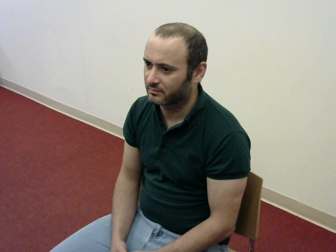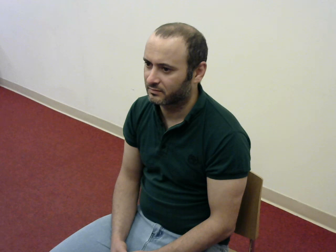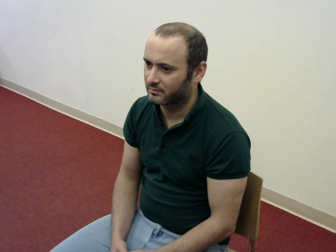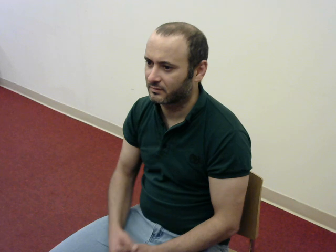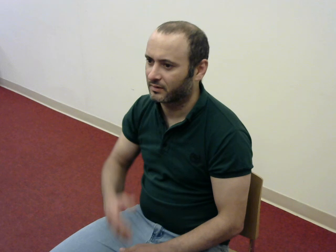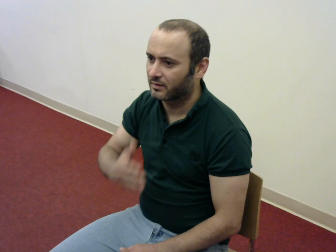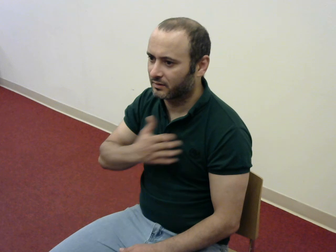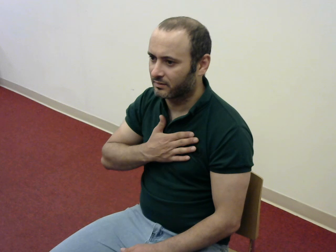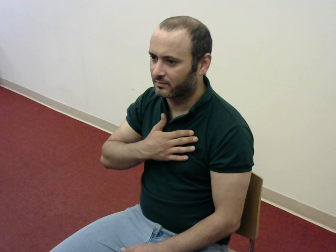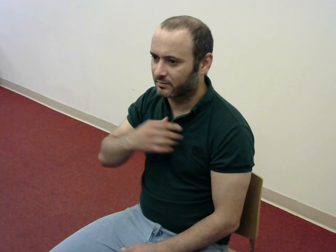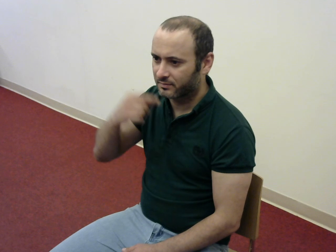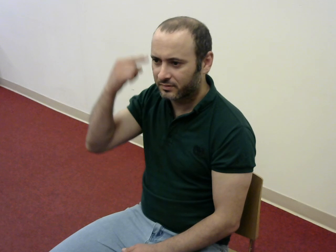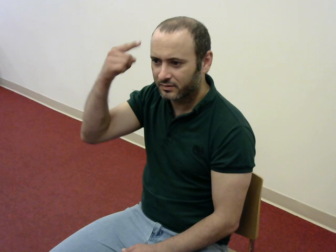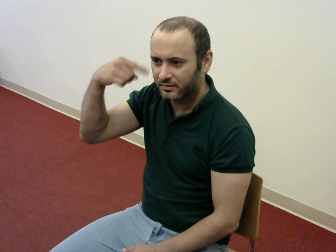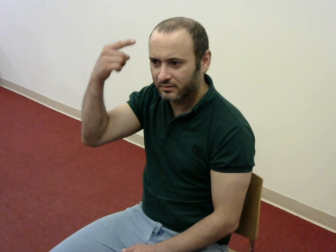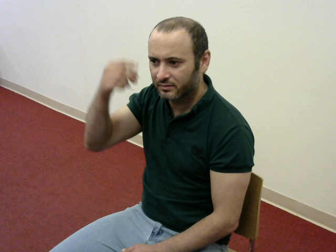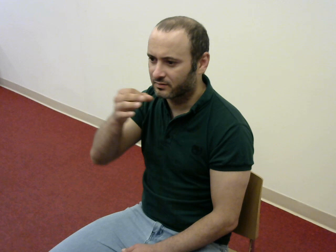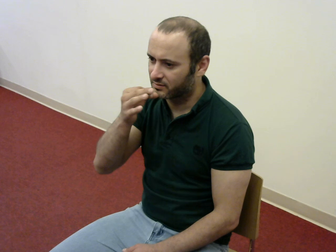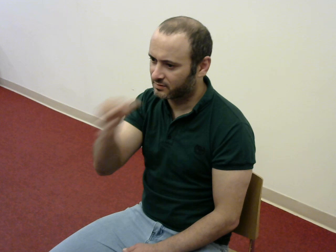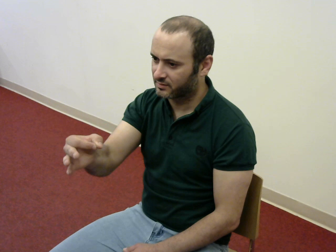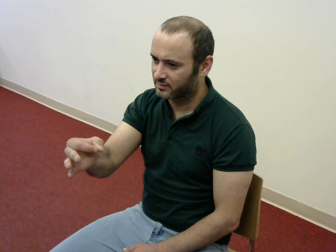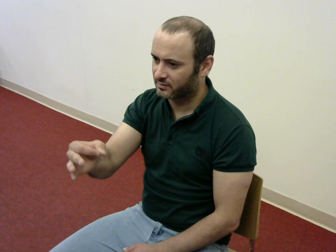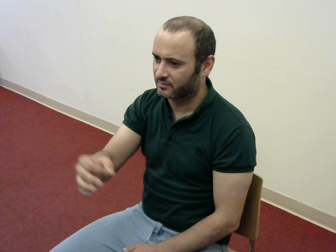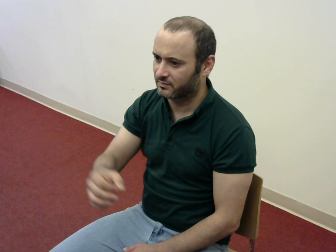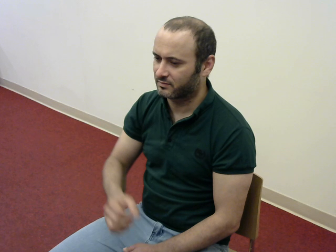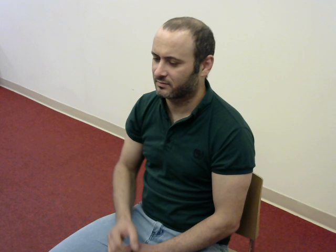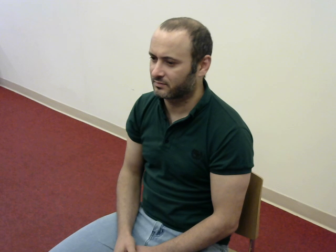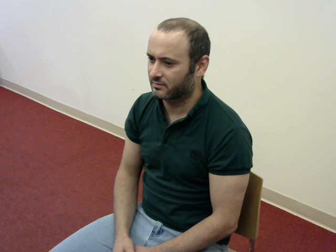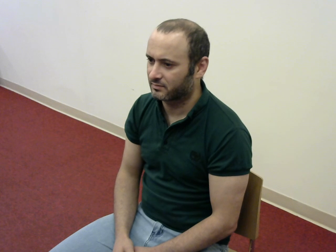Mən fikirləşim, deyərəm